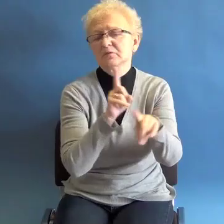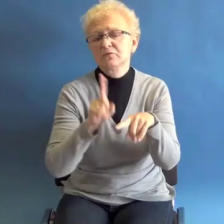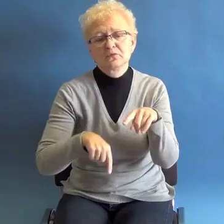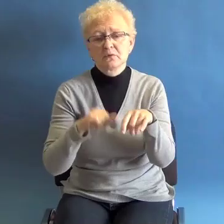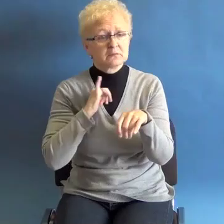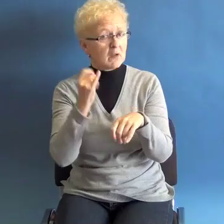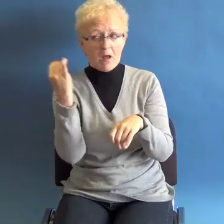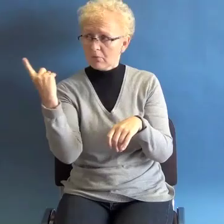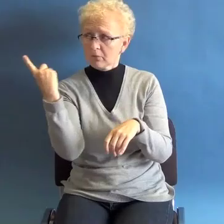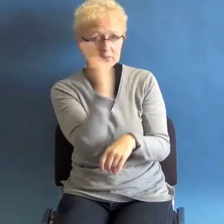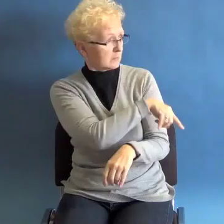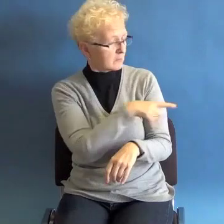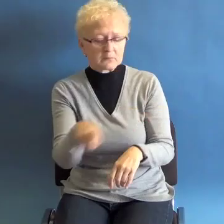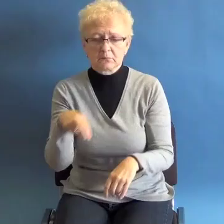Trzeba poczekać, aż auto przejedzie i dopiero wtedy iść.